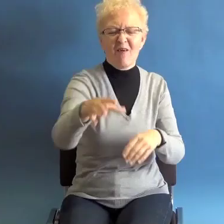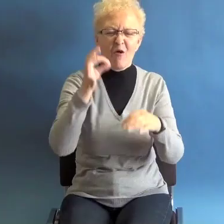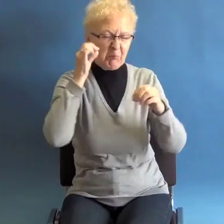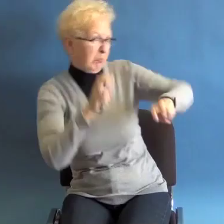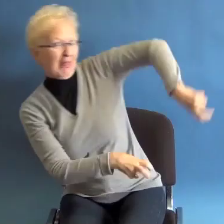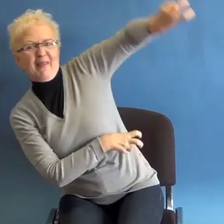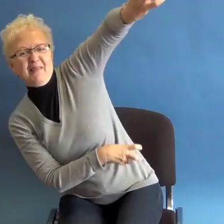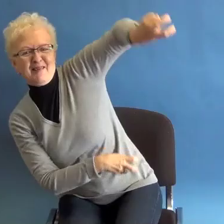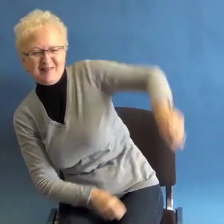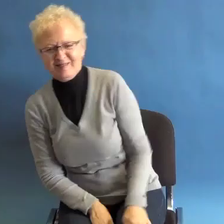Kot się przewraca.